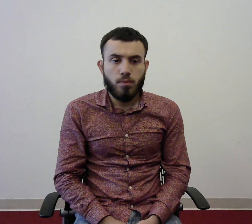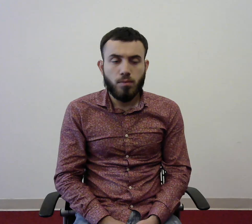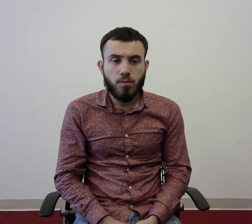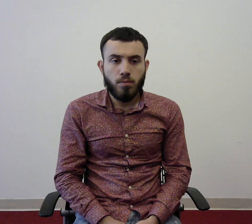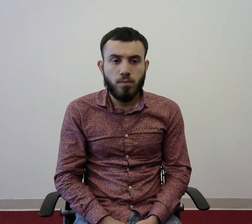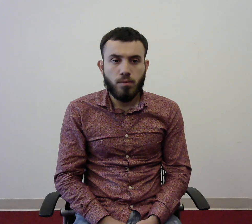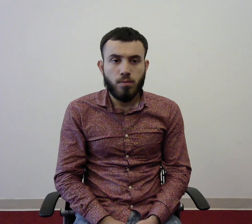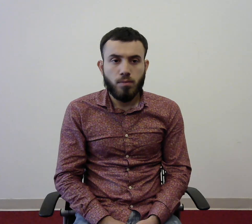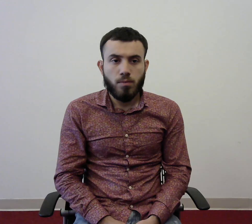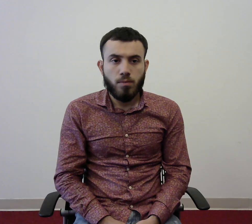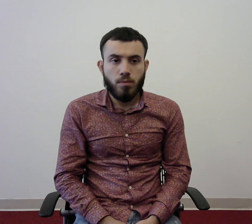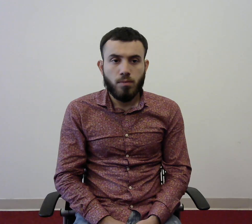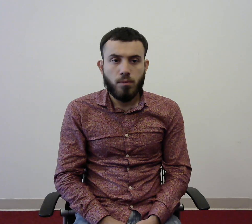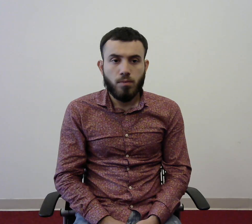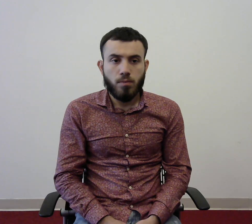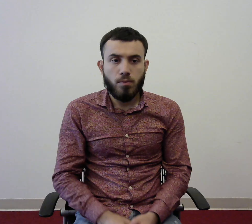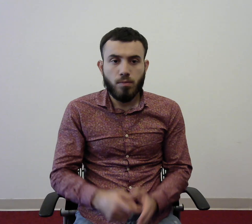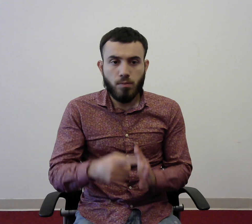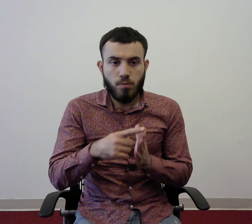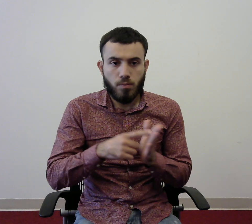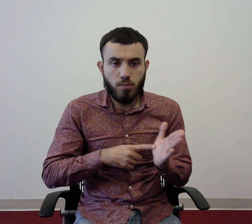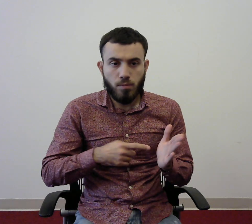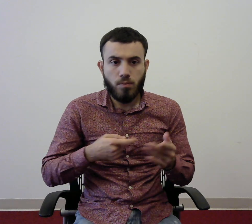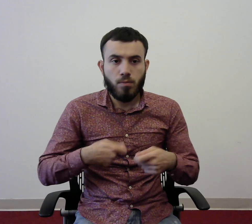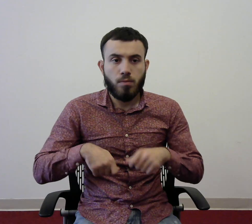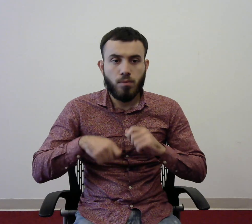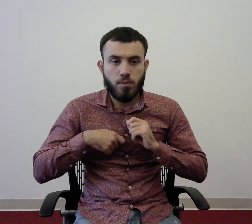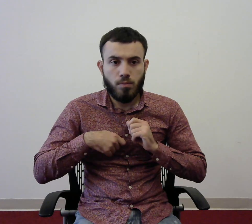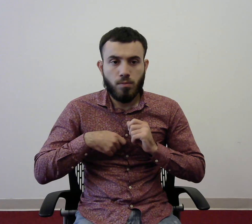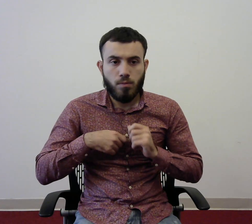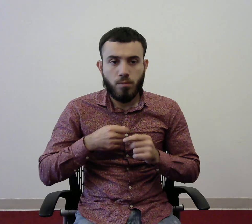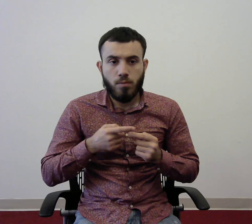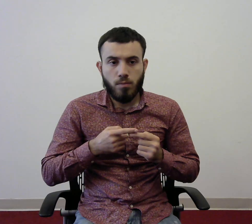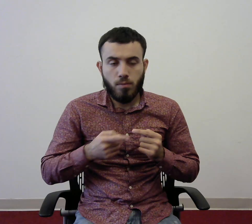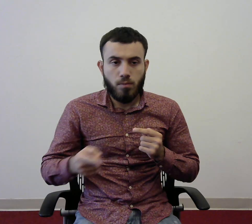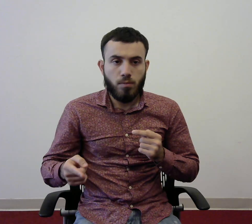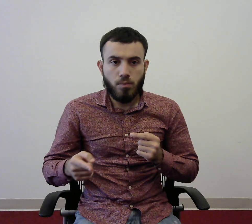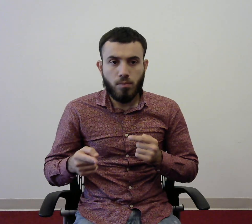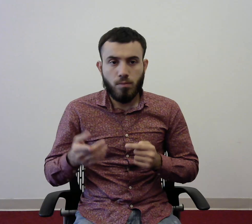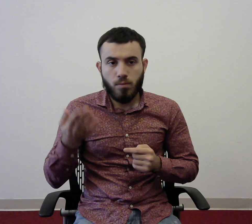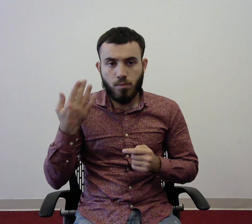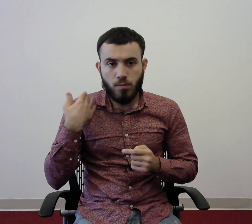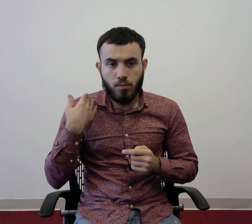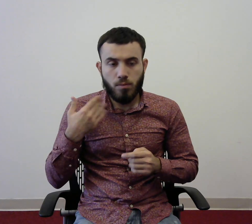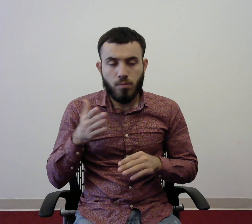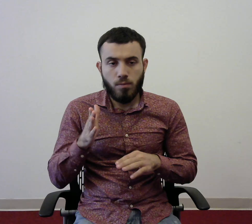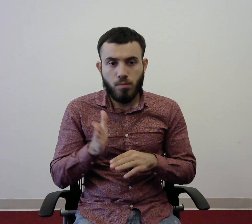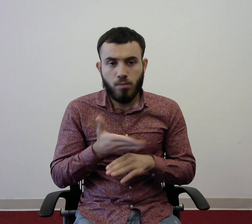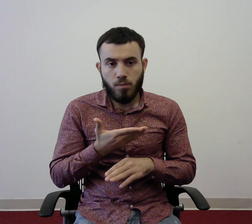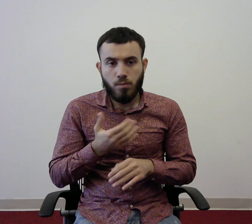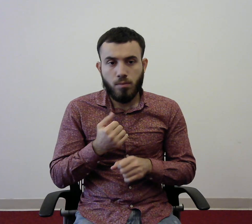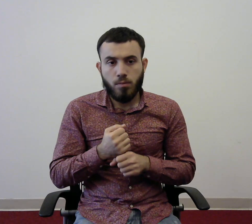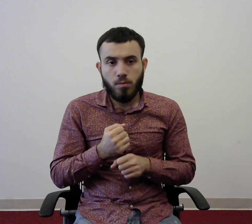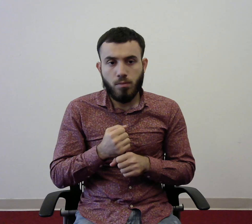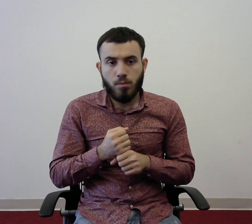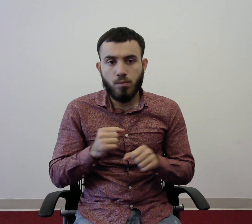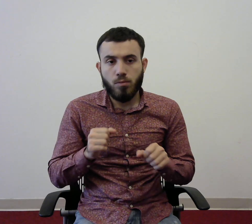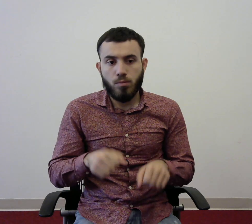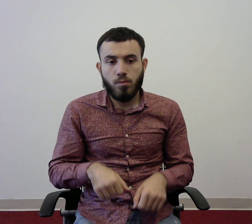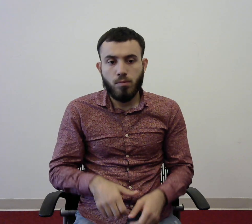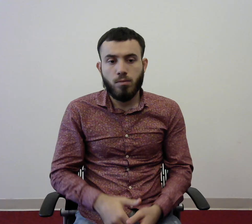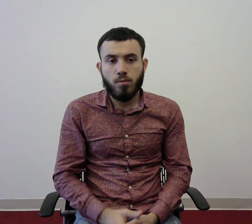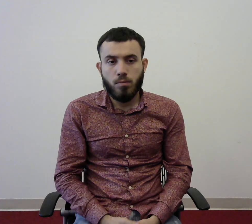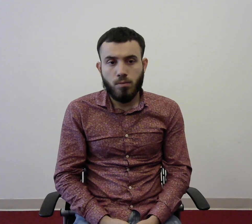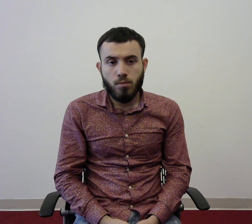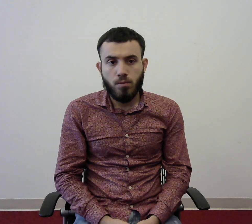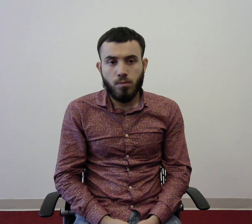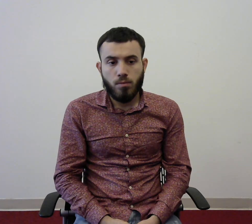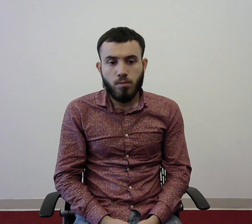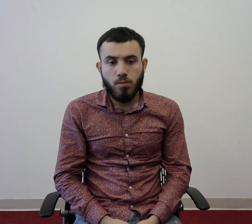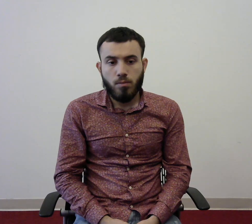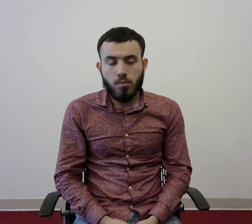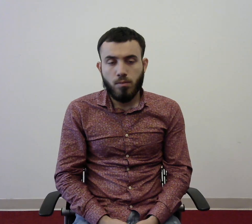Etibarnaməni müddətindən əvvəl ləğv etdirmək olarmı?